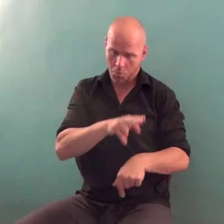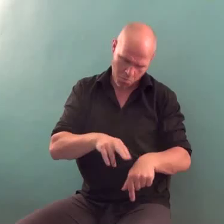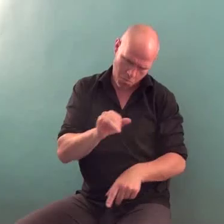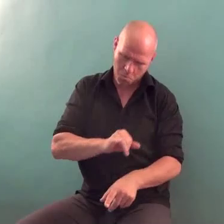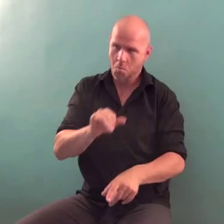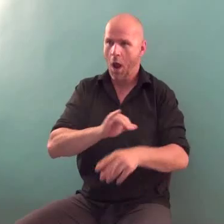Policjant przygląda mu się i zastanawia się.